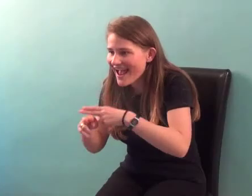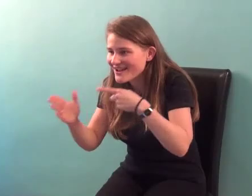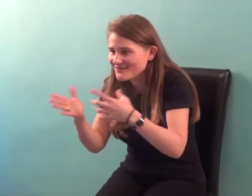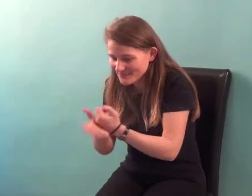Nie wiem.